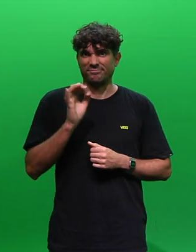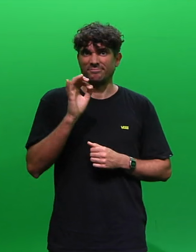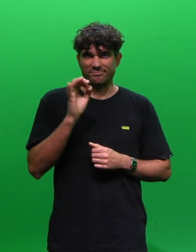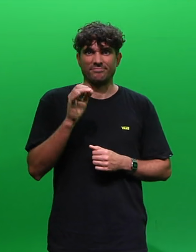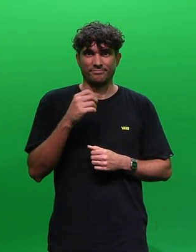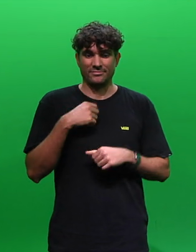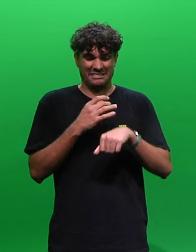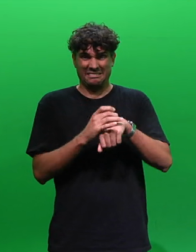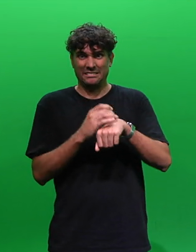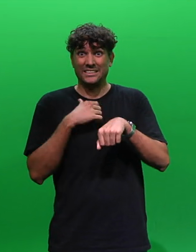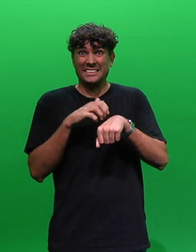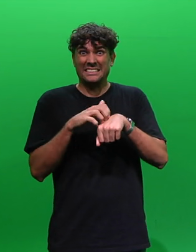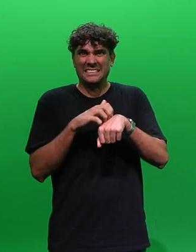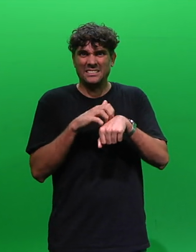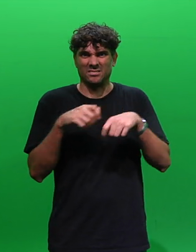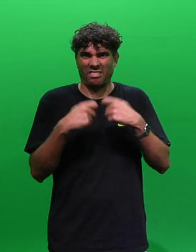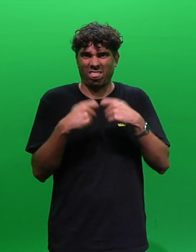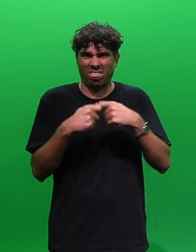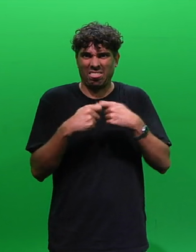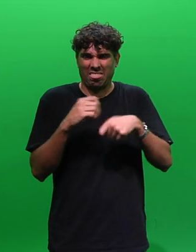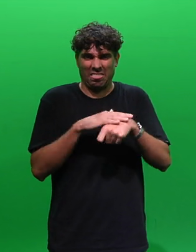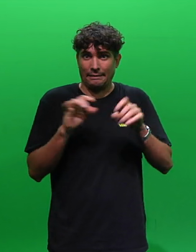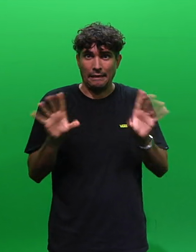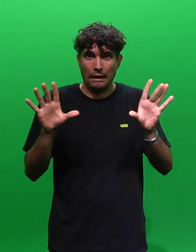Sí, tinc una taca a la mà i quan em rasco la pell es trenca amb facilitat.